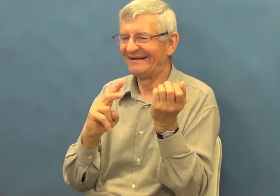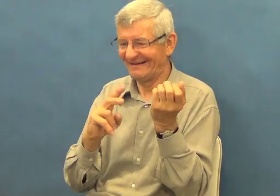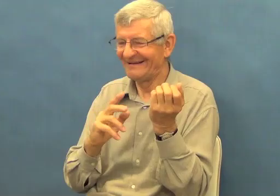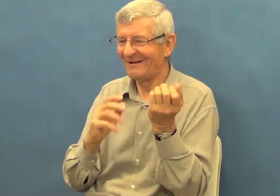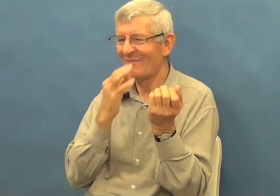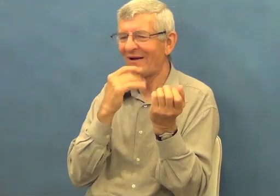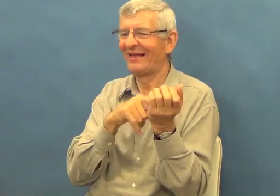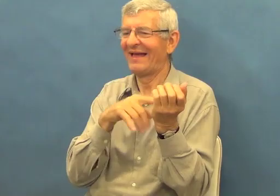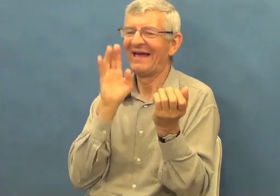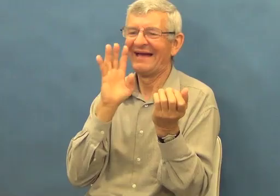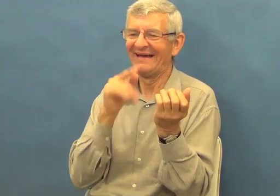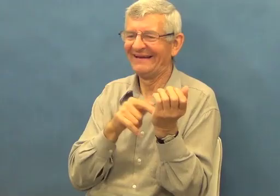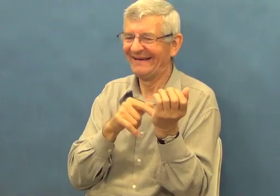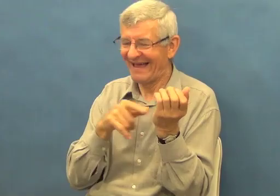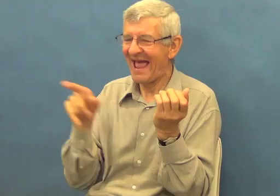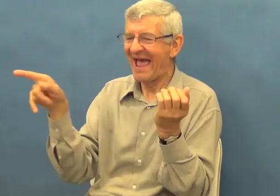A tutaj w ręce było młoda, ta sama.